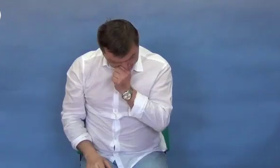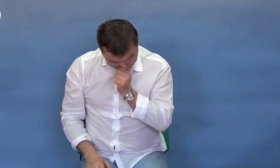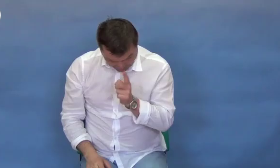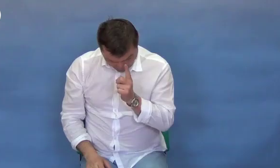Moment.